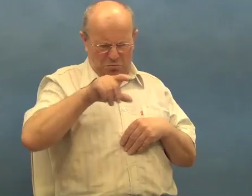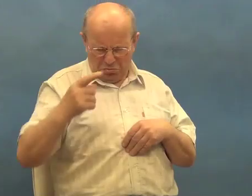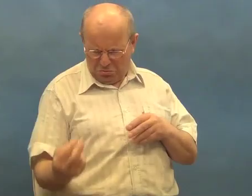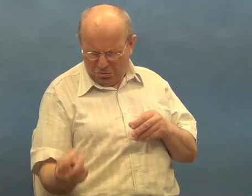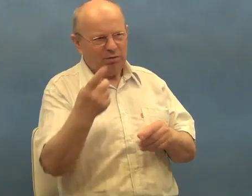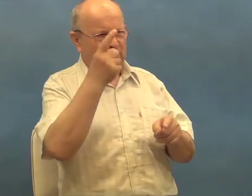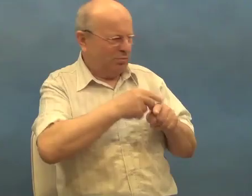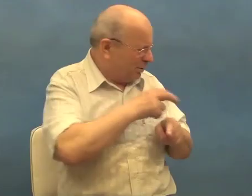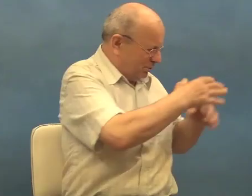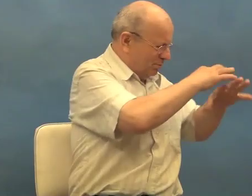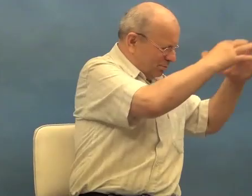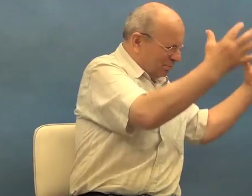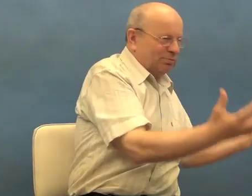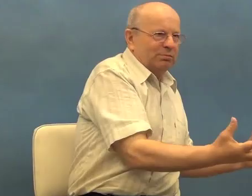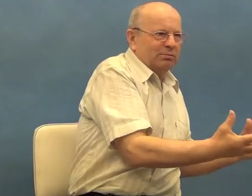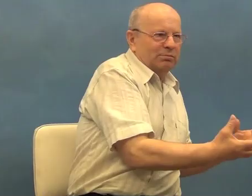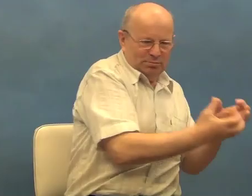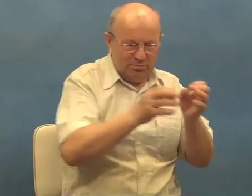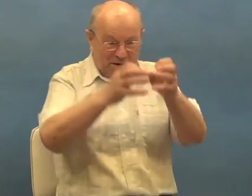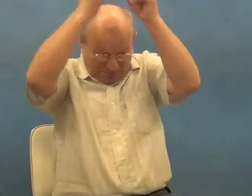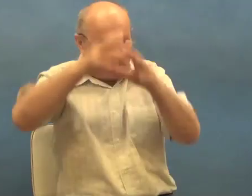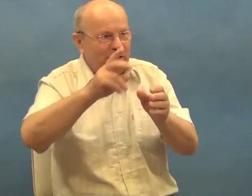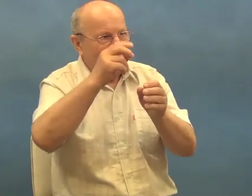Ptaszek wziął metalową kulę i zrzucił ją wprost do rynny.